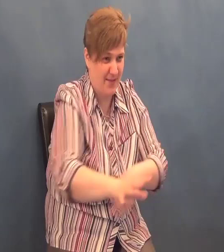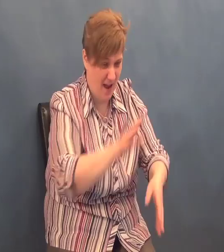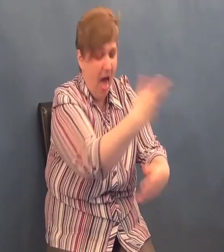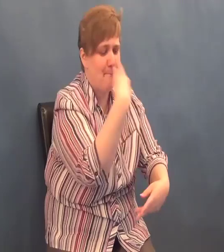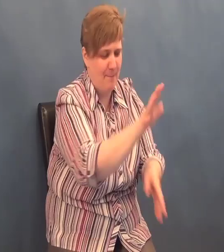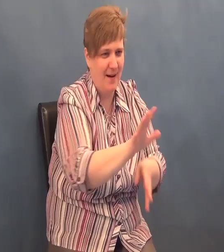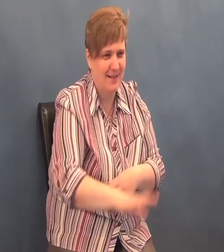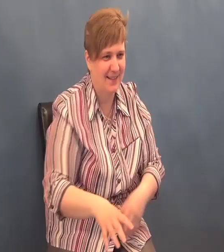Następny, piętnasty.